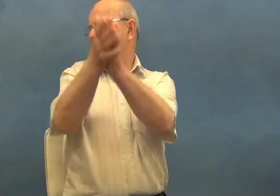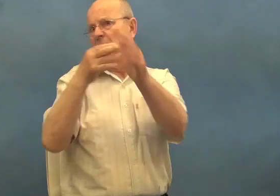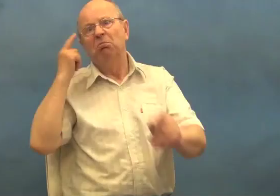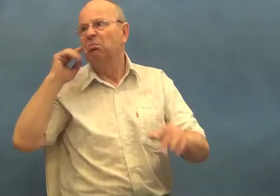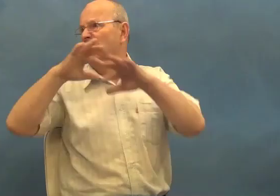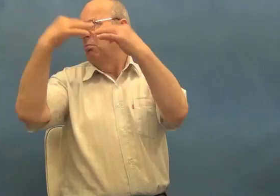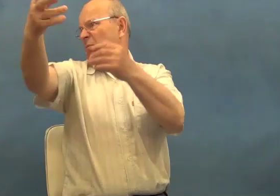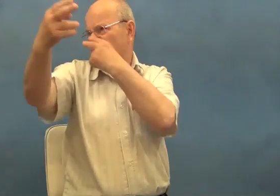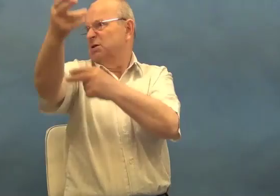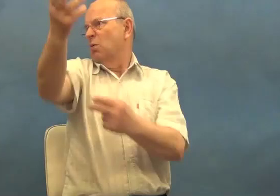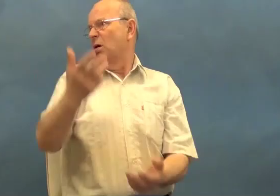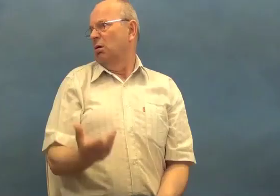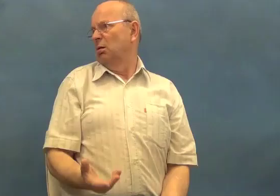Widziałem, że osoby słyszące tam się gromadzili i migali.